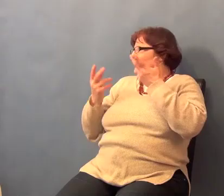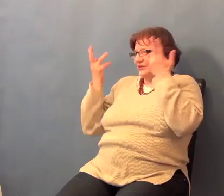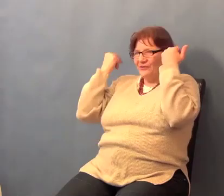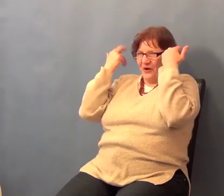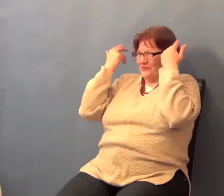Królik?